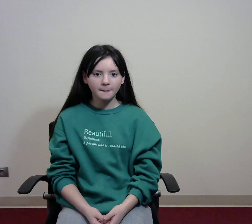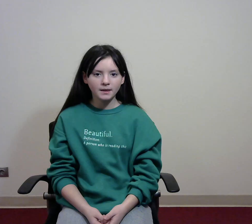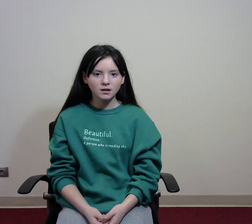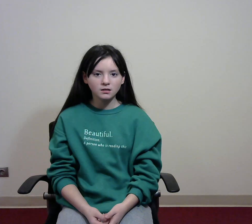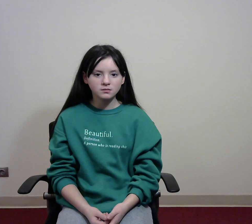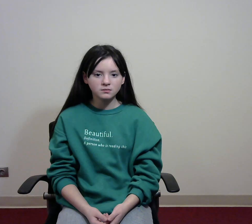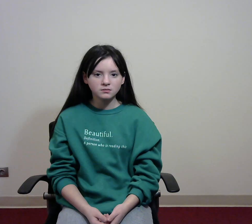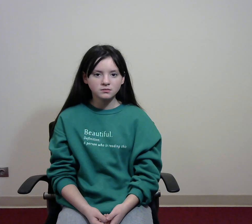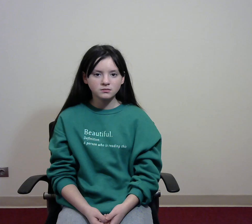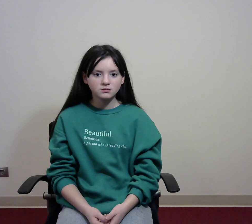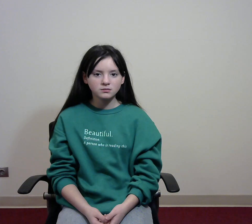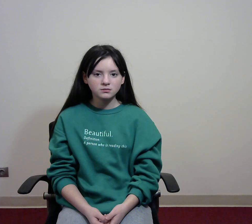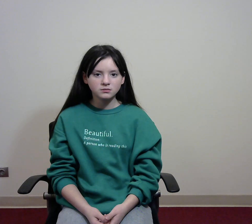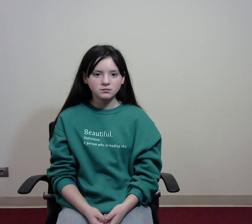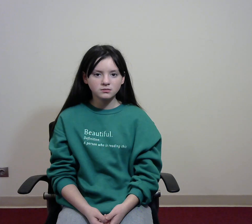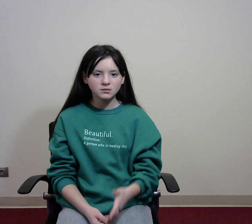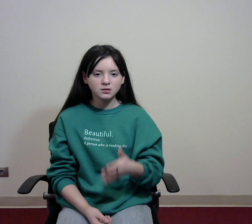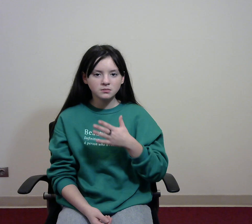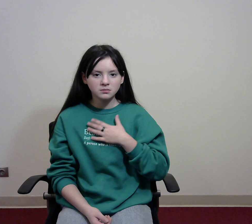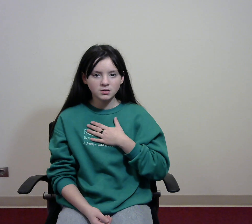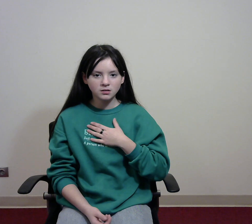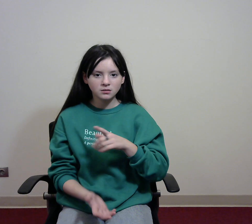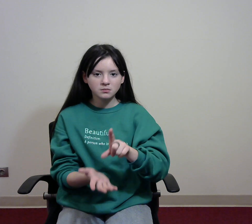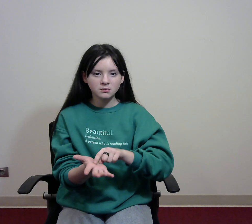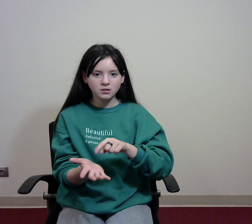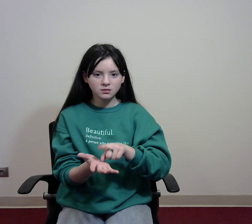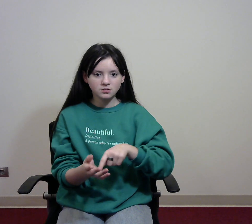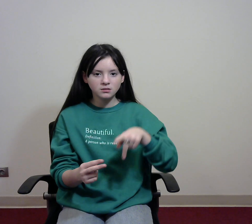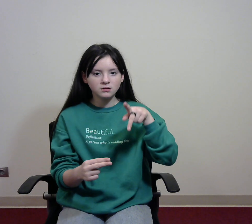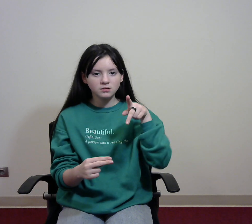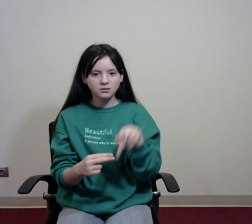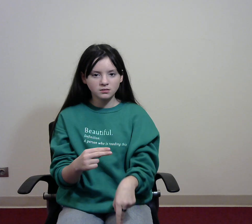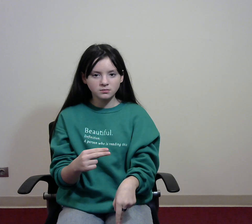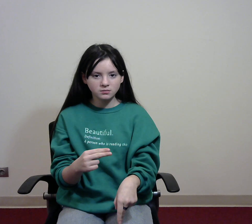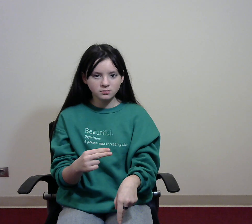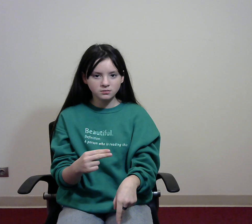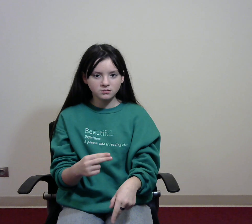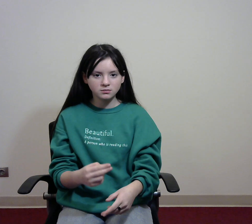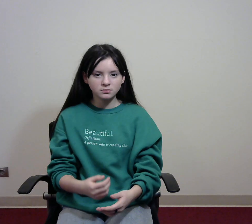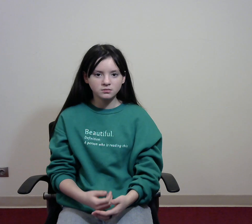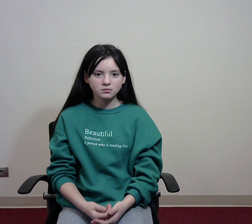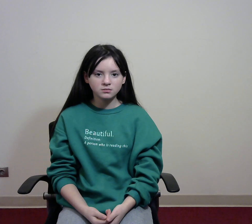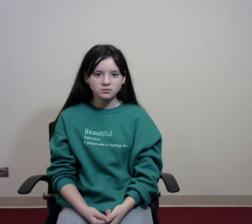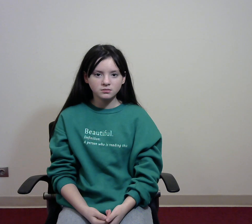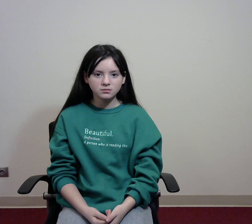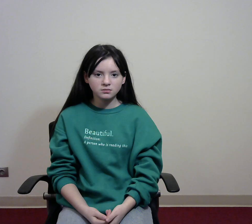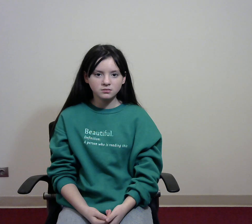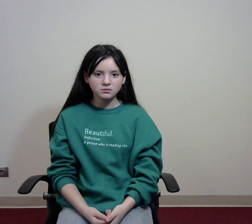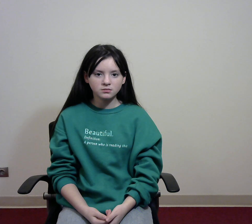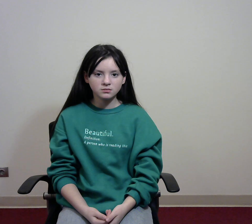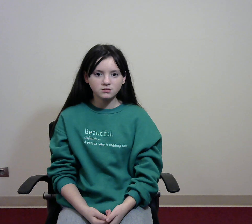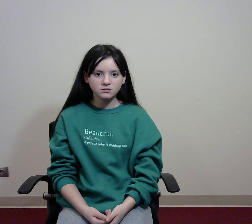Mənim pensiyamı kəsiblər